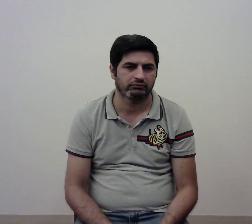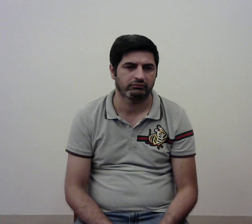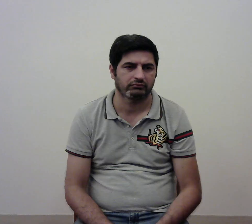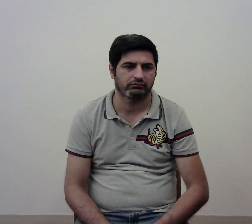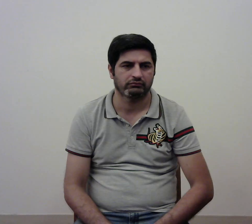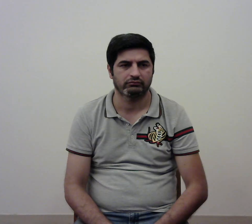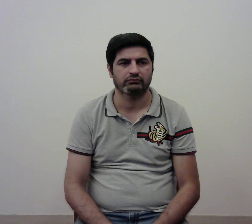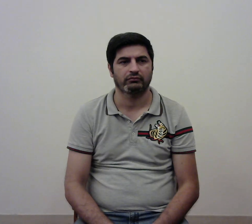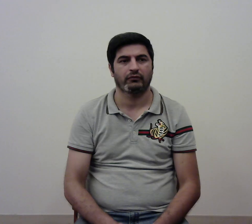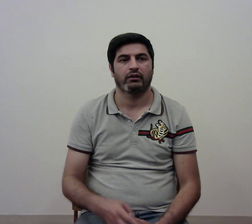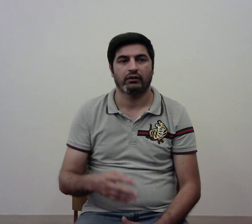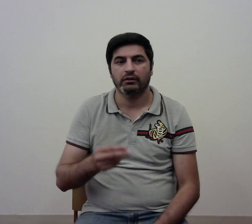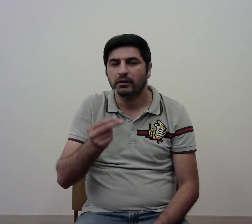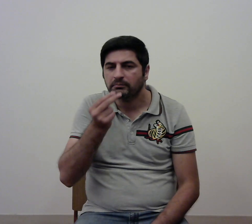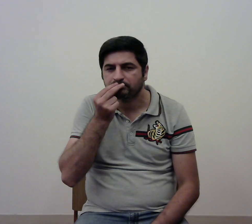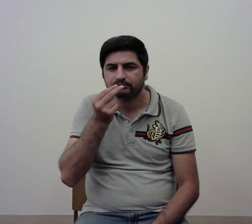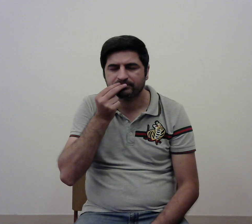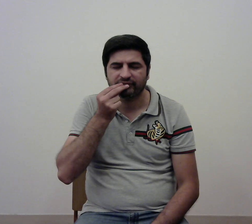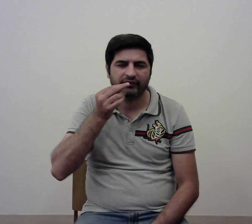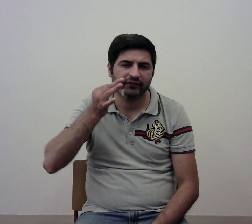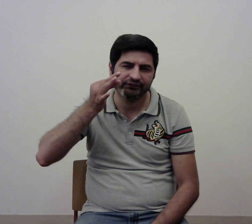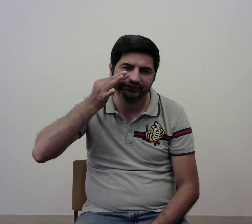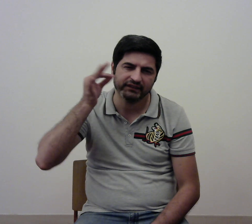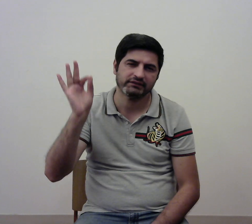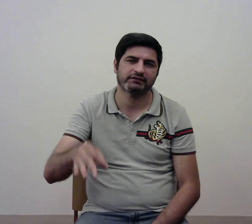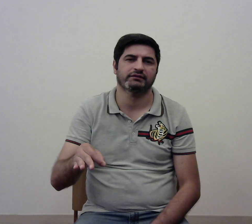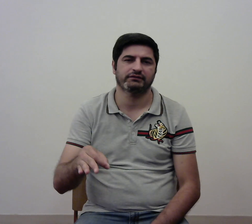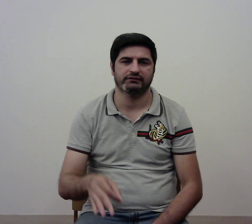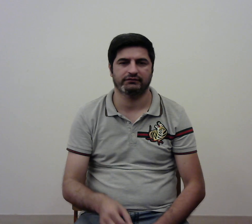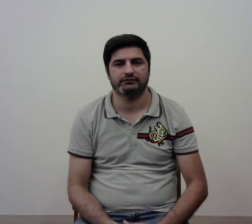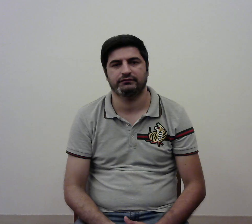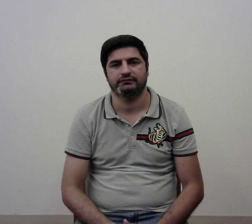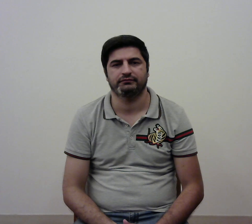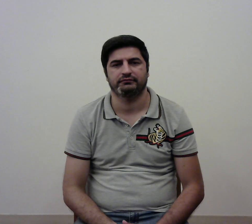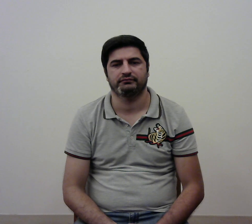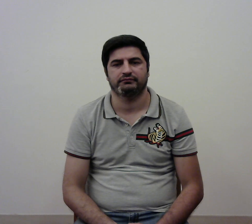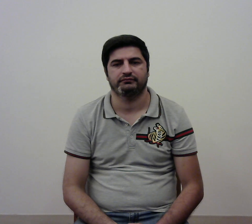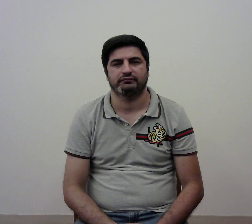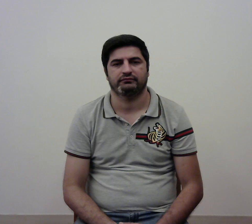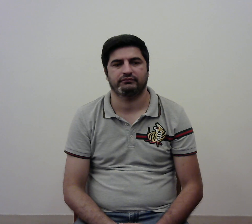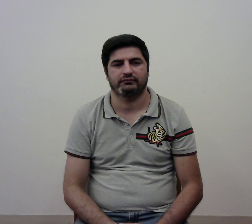Yemək dadlı idi